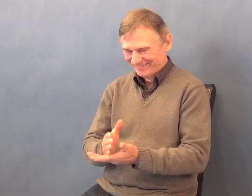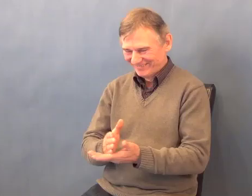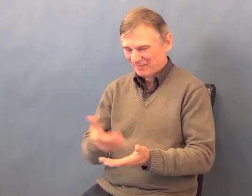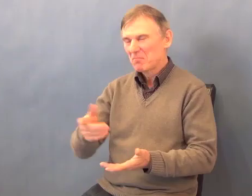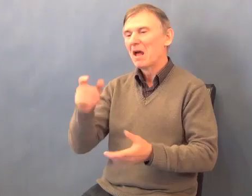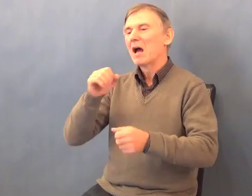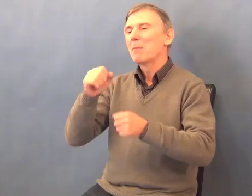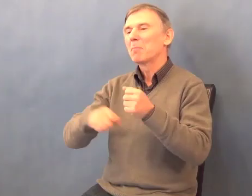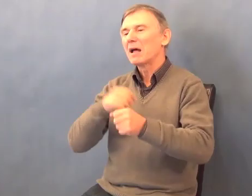Ja wierzę.